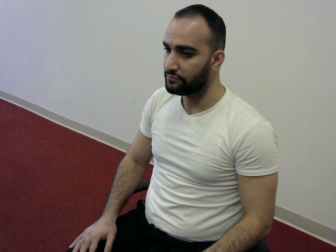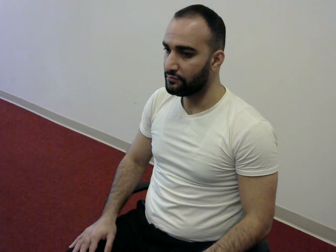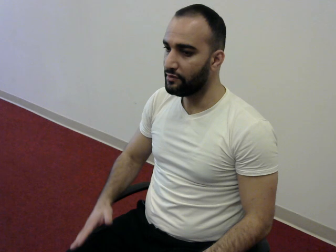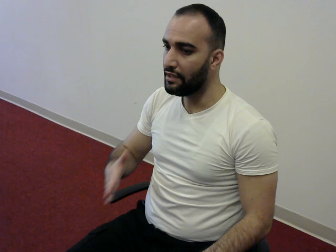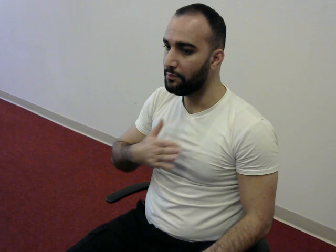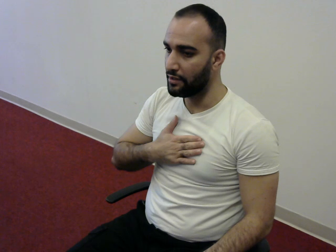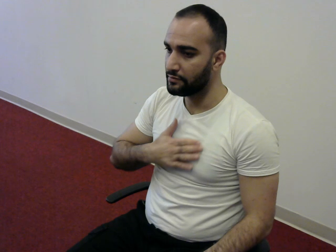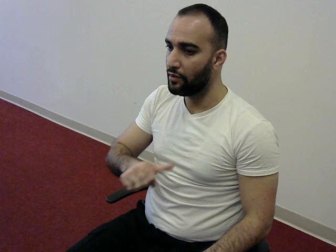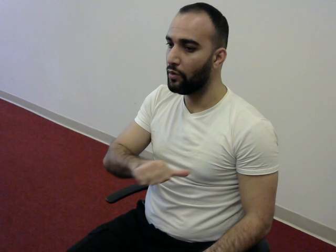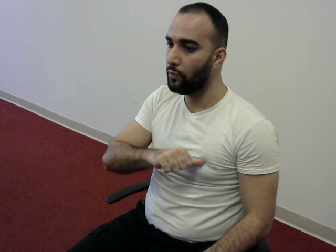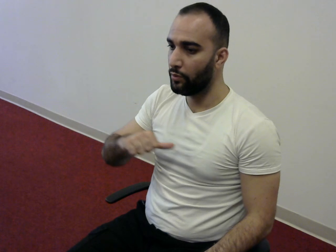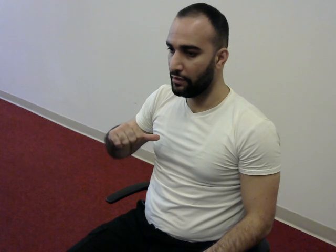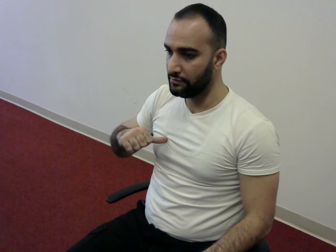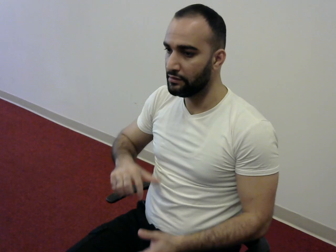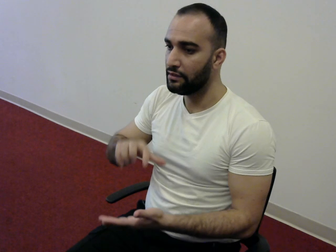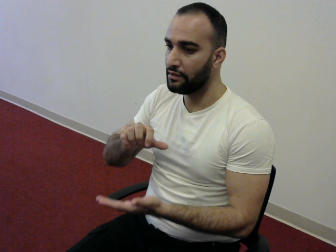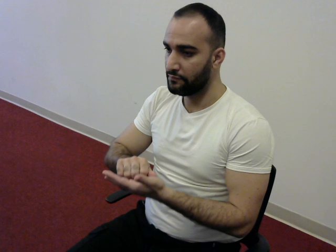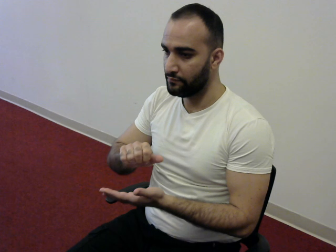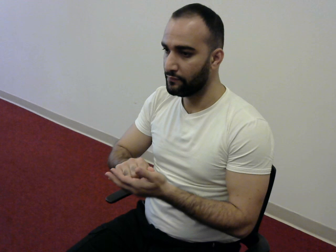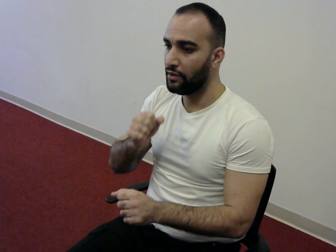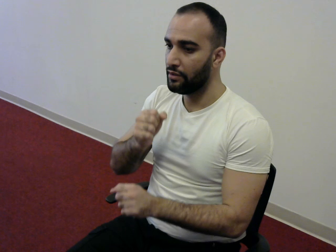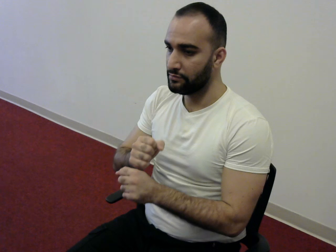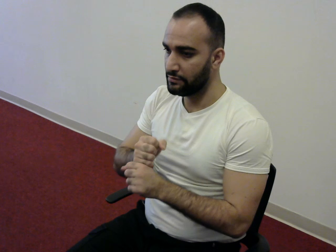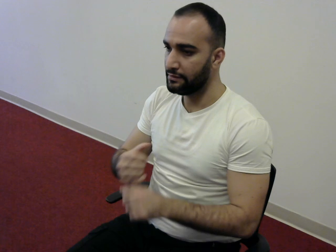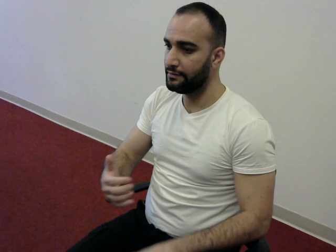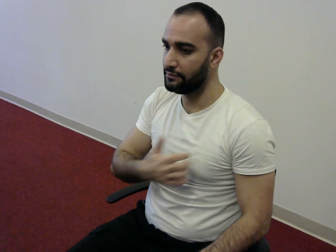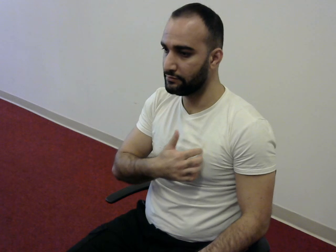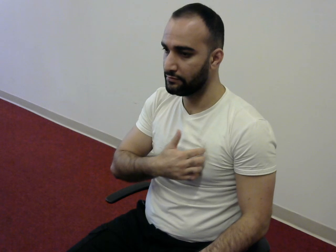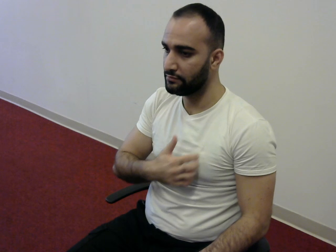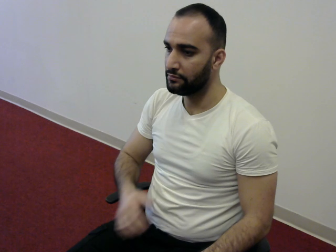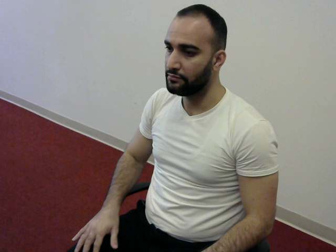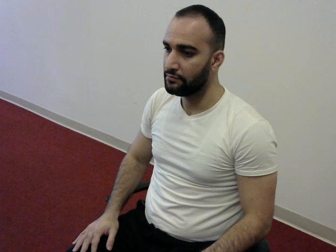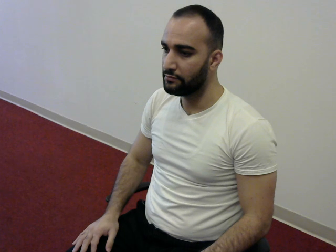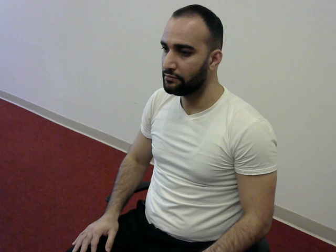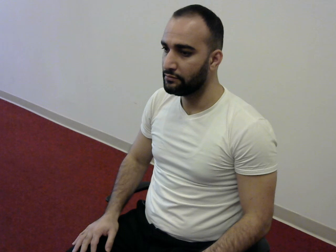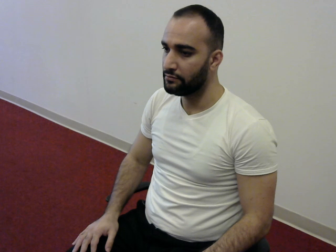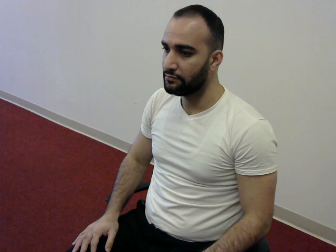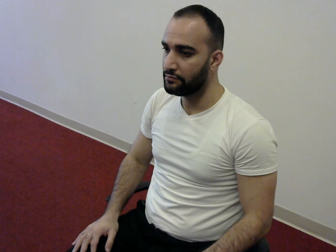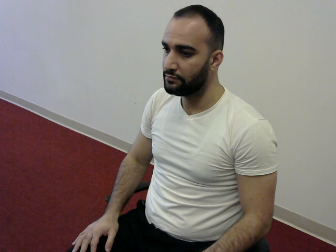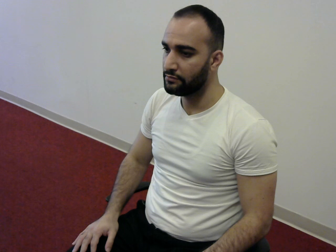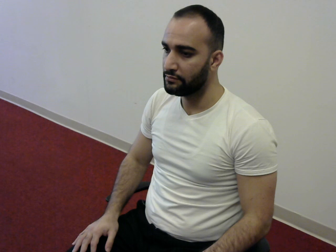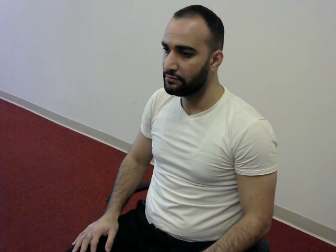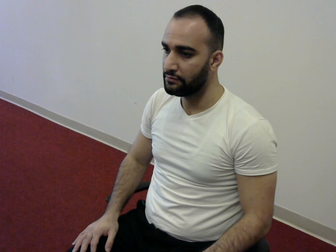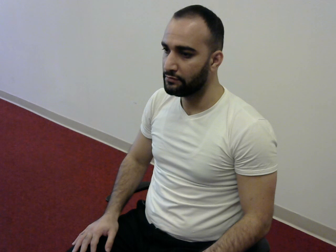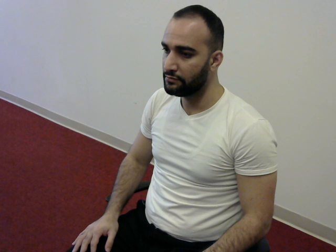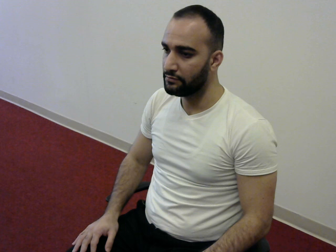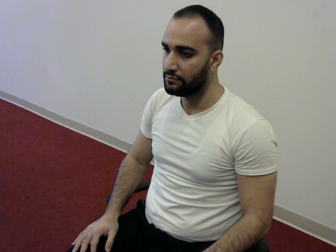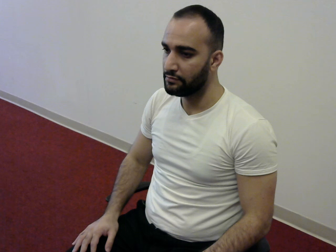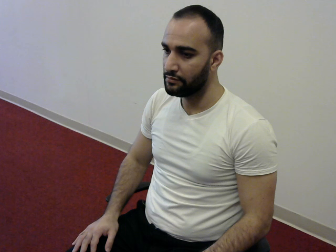Mən özünüməşğulluğa müraciət etmək istəyirəm